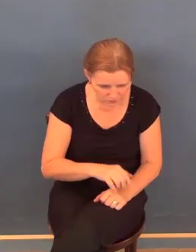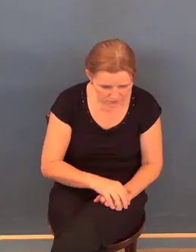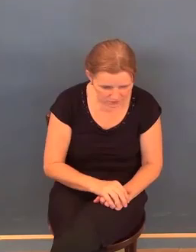Dobrze.